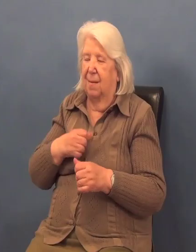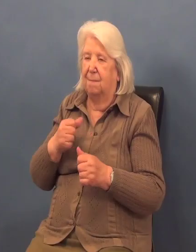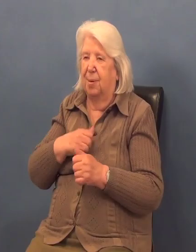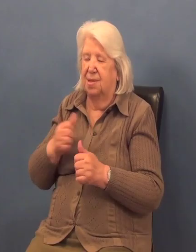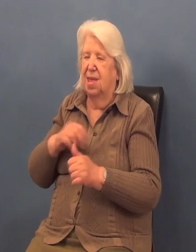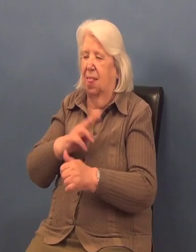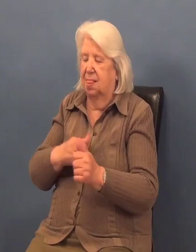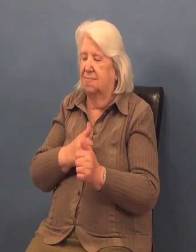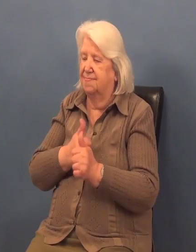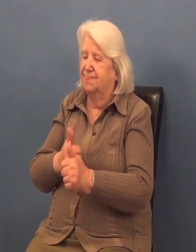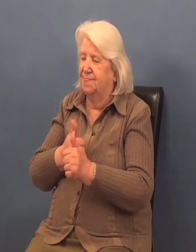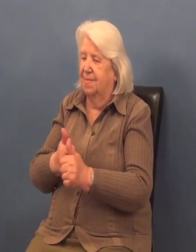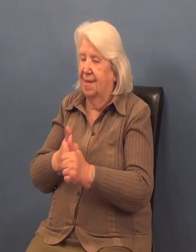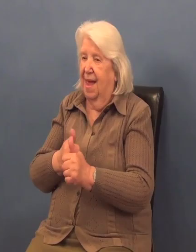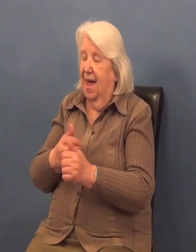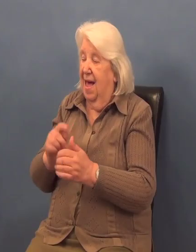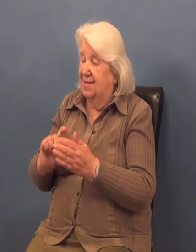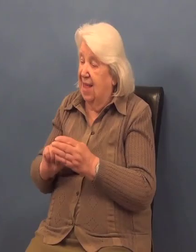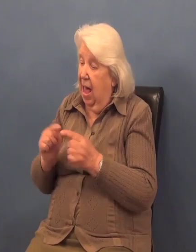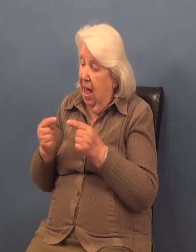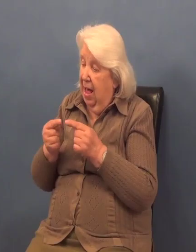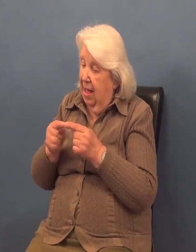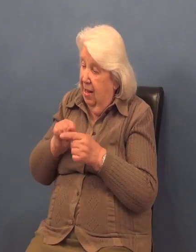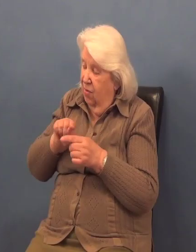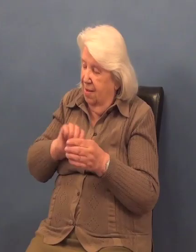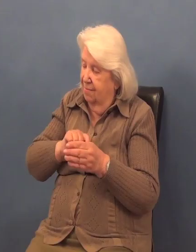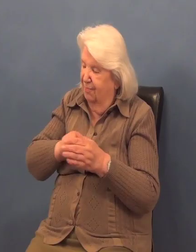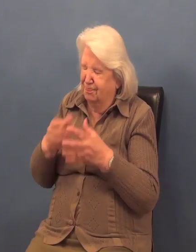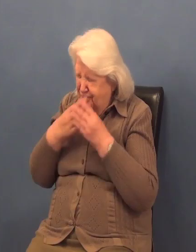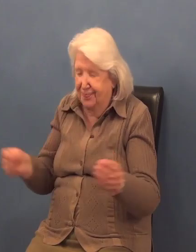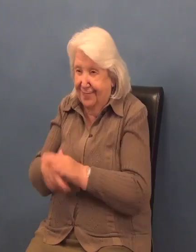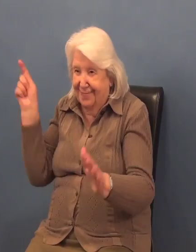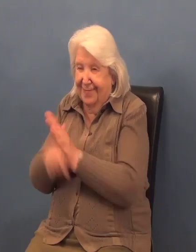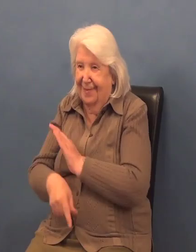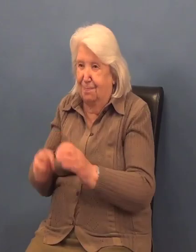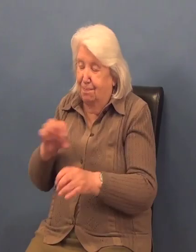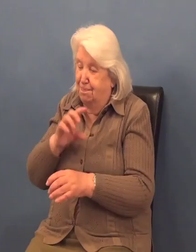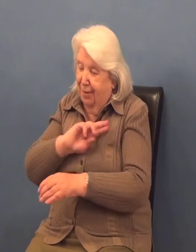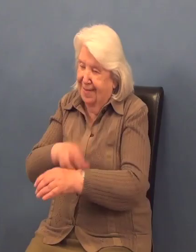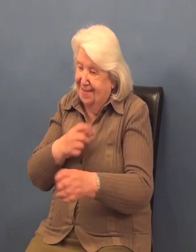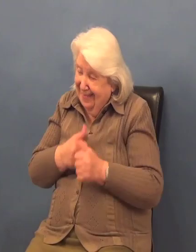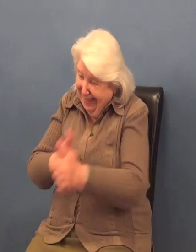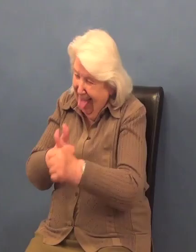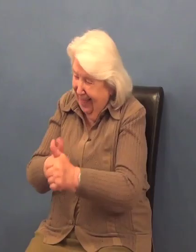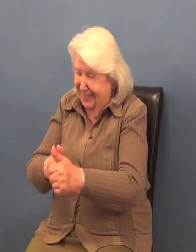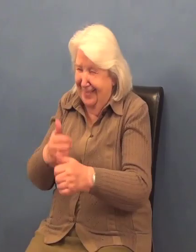A policjant idzie za nim. Za rogiem Chaplin znika i ucieka, a policjant zaczyna go gonić. I koniec.